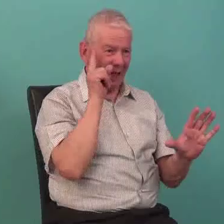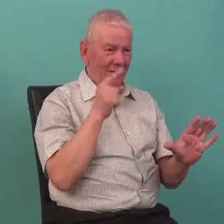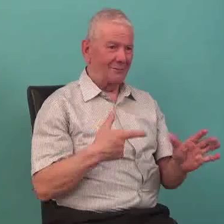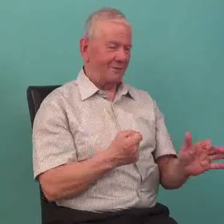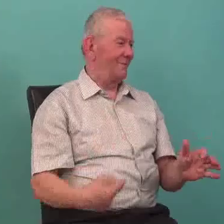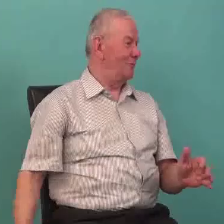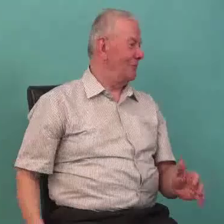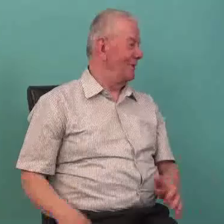Strzelił w tyłek.